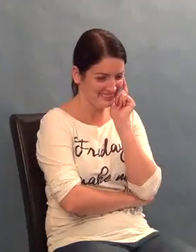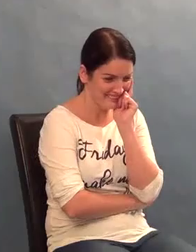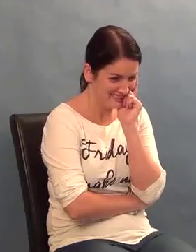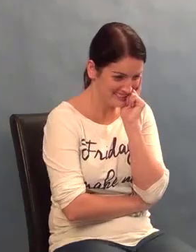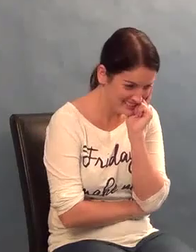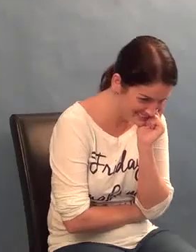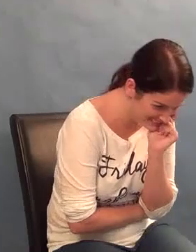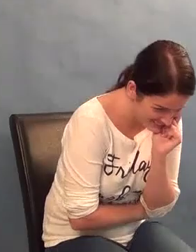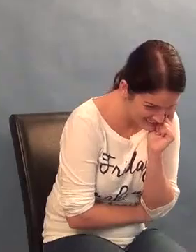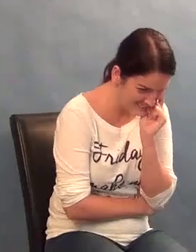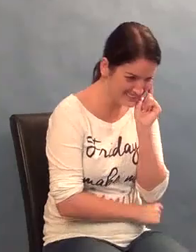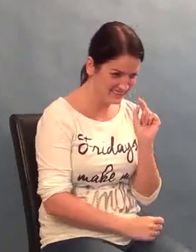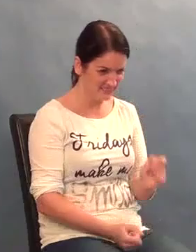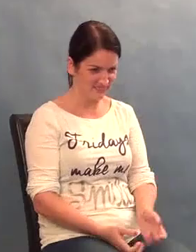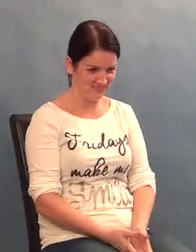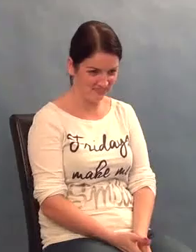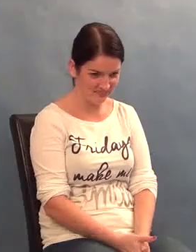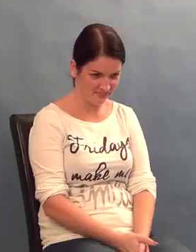Myszka Miki słyszy hałas dobiegający z domu.